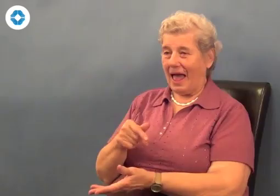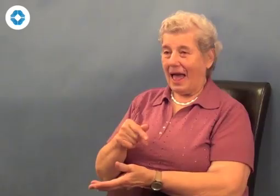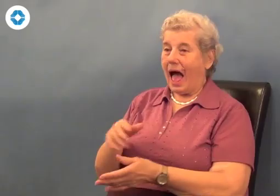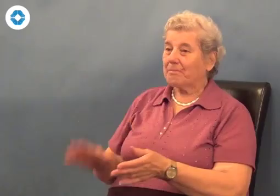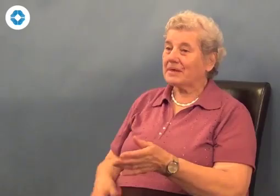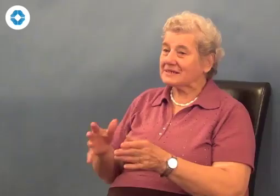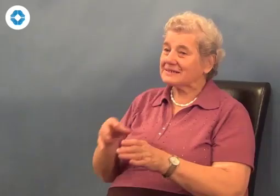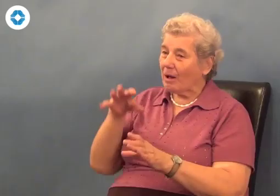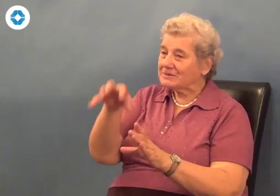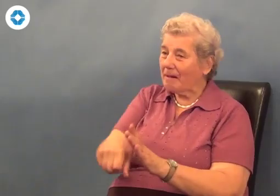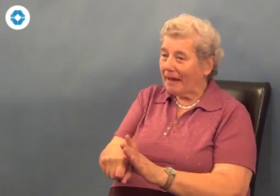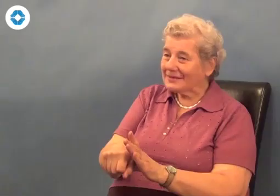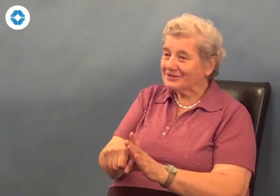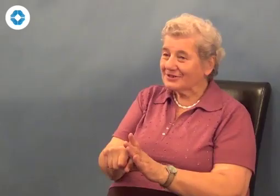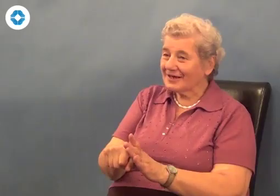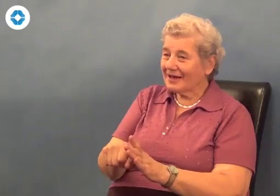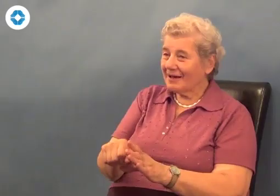A pies chciał ją złapać.